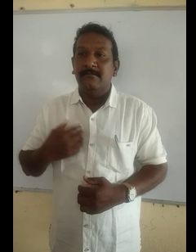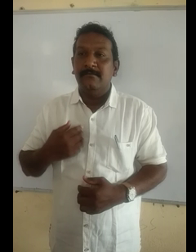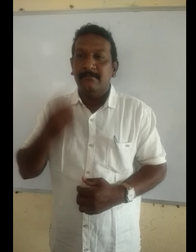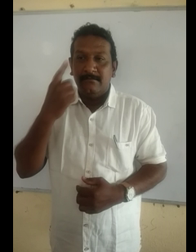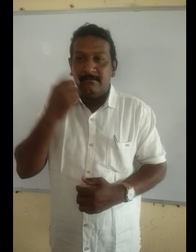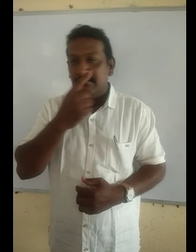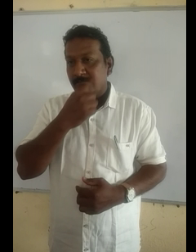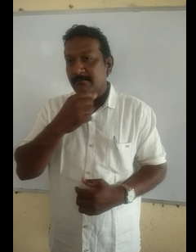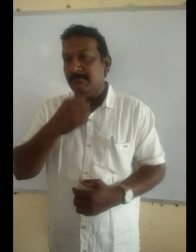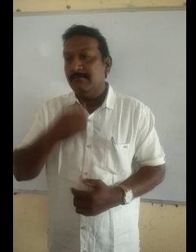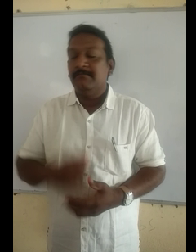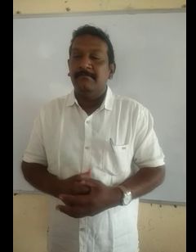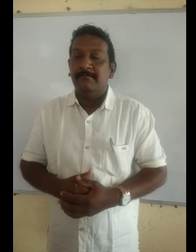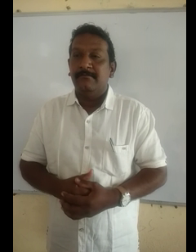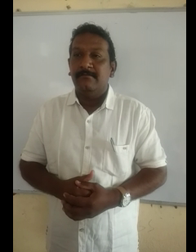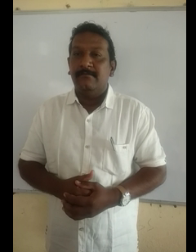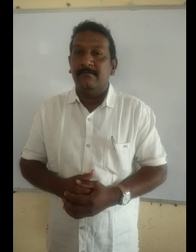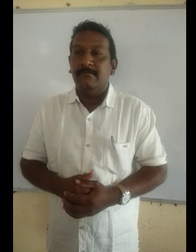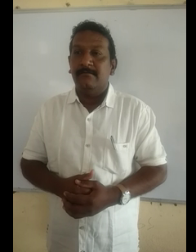i am crying